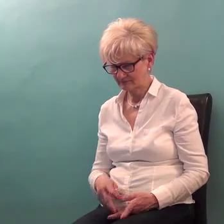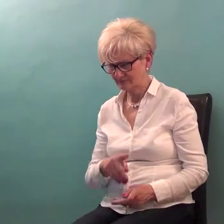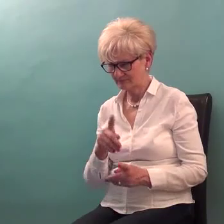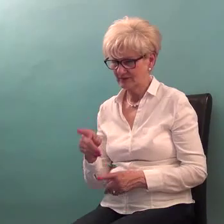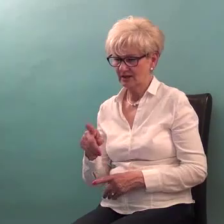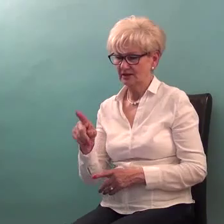Następny.